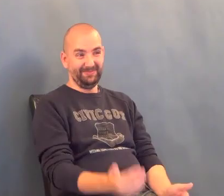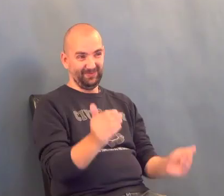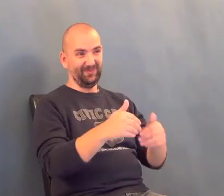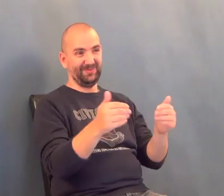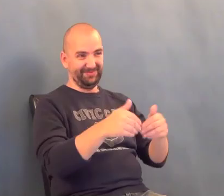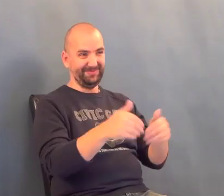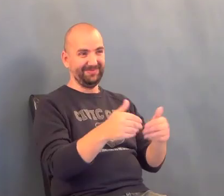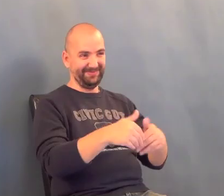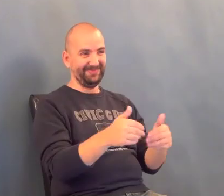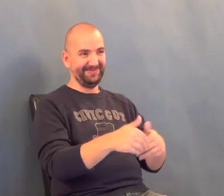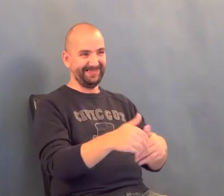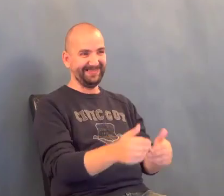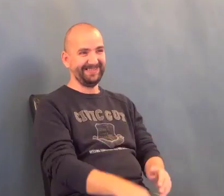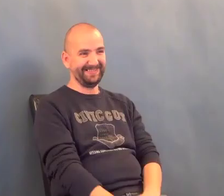Może.